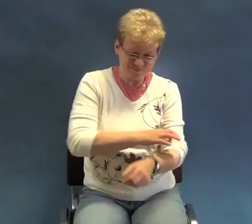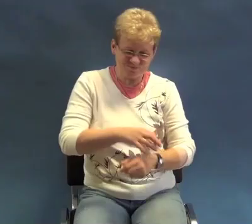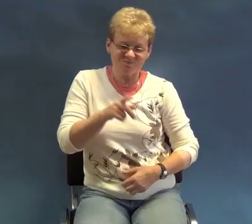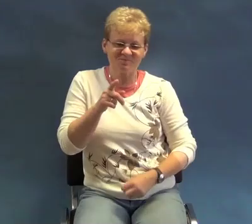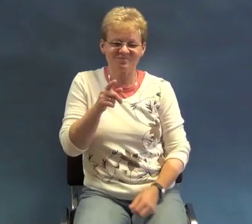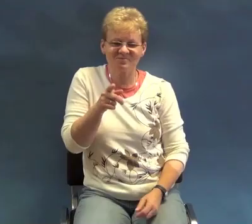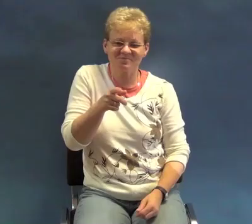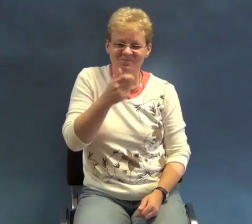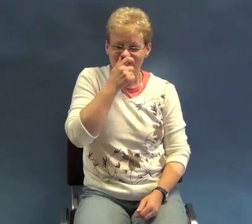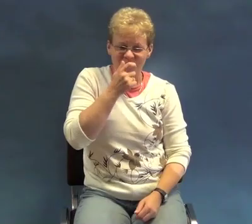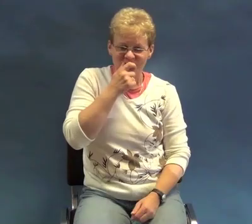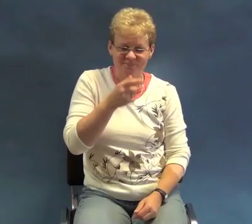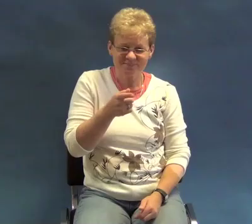Charlie Chaplin...